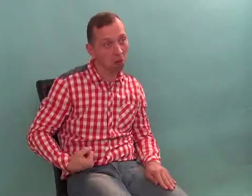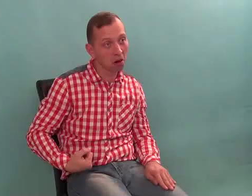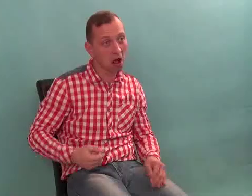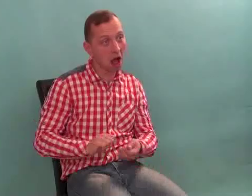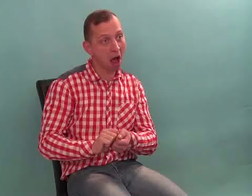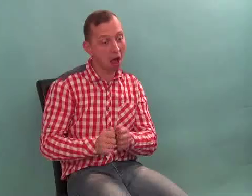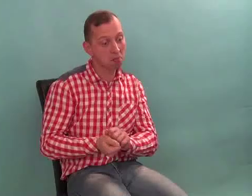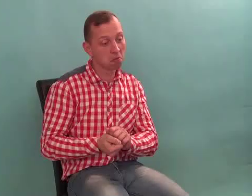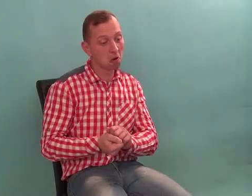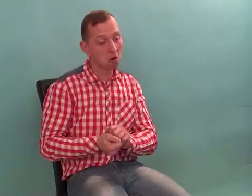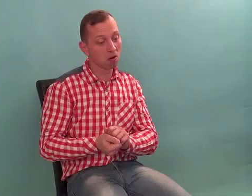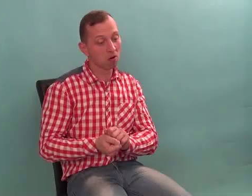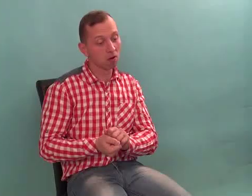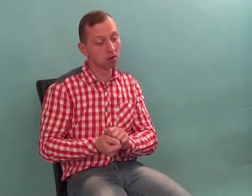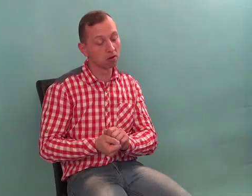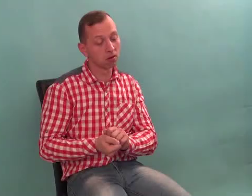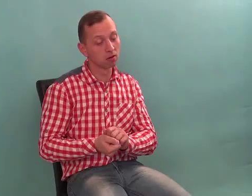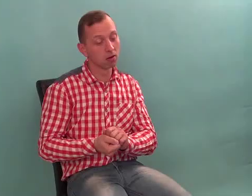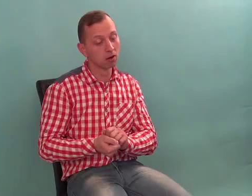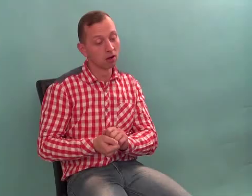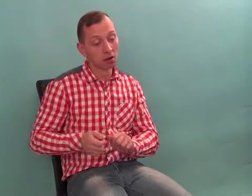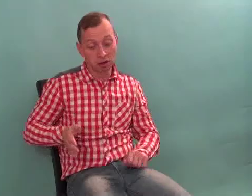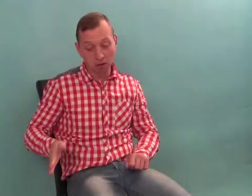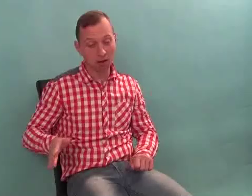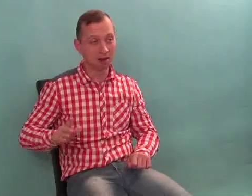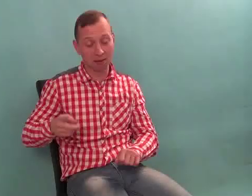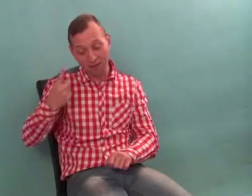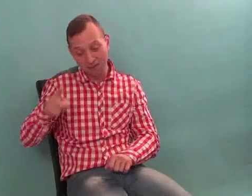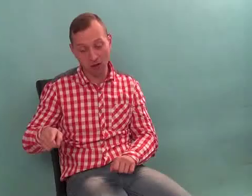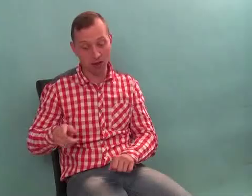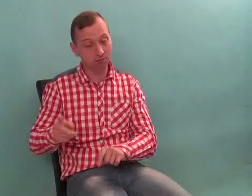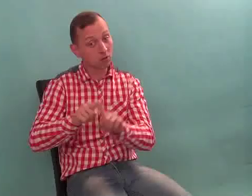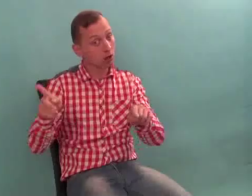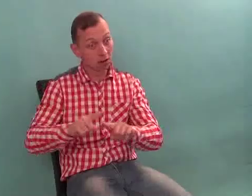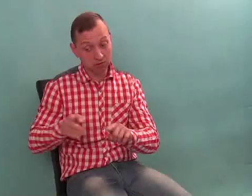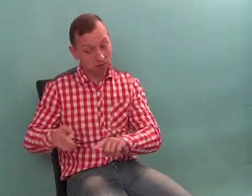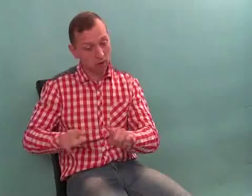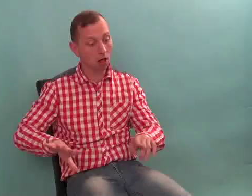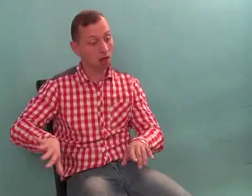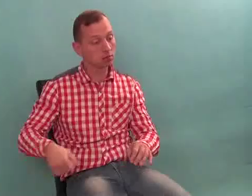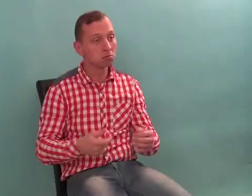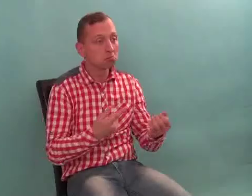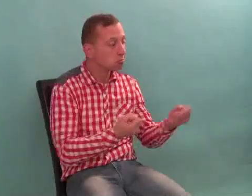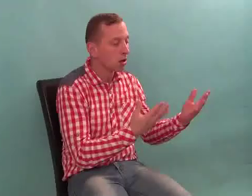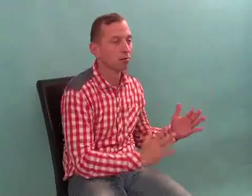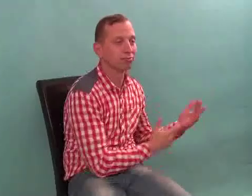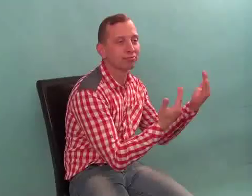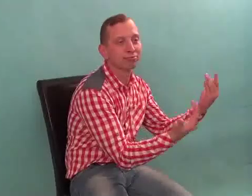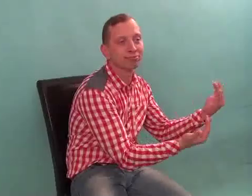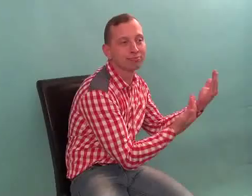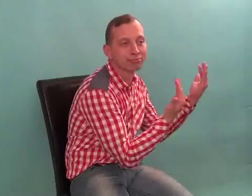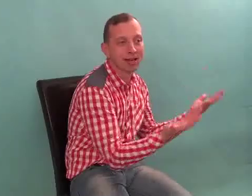Albo... po piłowaniu, nie wolno kraść, ale może nikt nie zauważy i można potem to spalić.